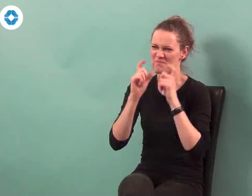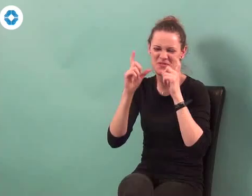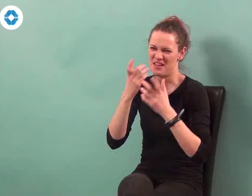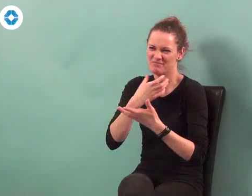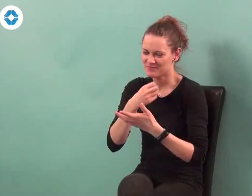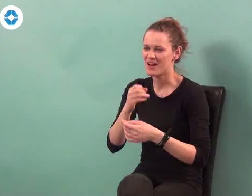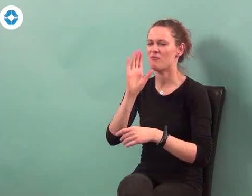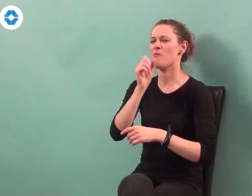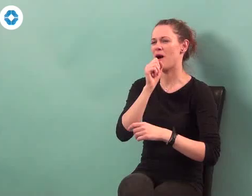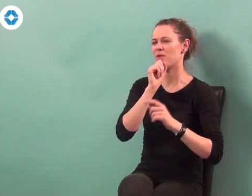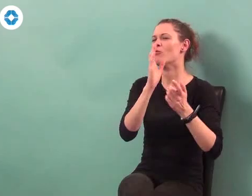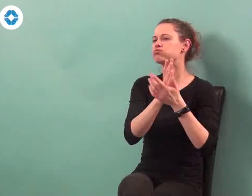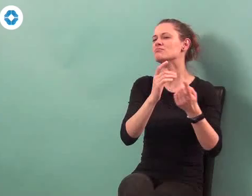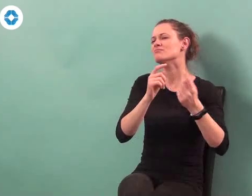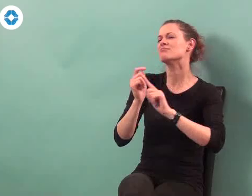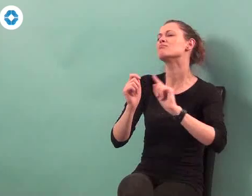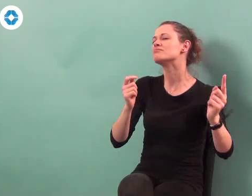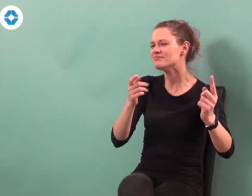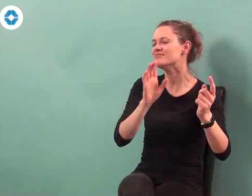Potem ta baba, co wcześniej prosiła go, wróciła do domu i już wyszła.